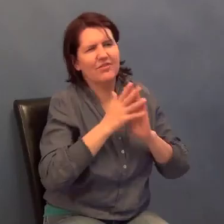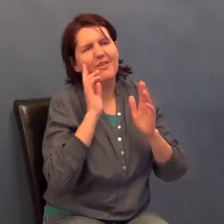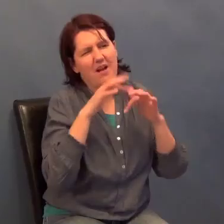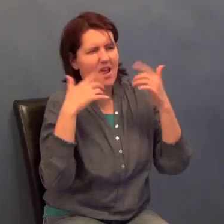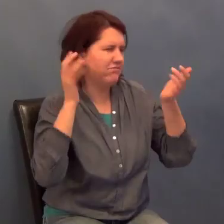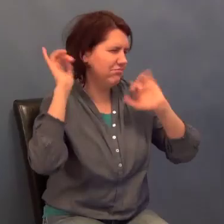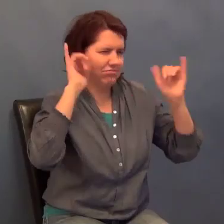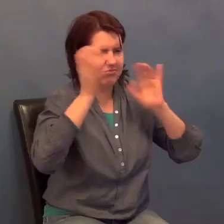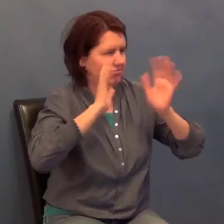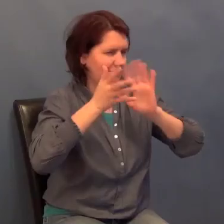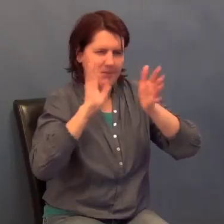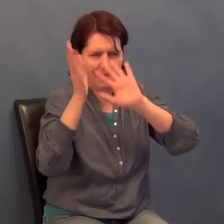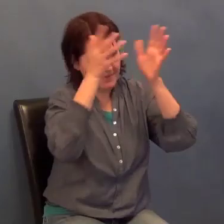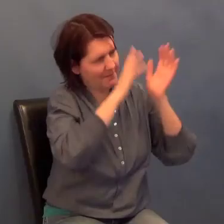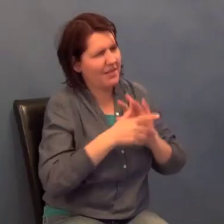Pełno głuchych, migają, rozmawiają.